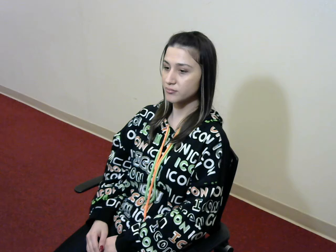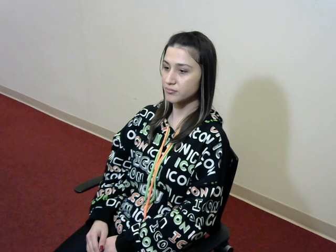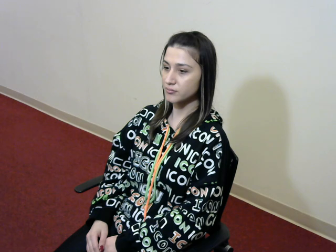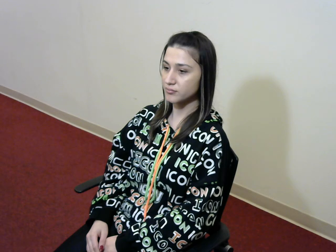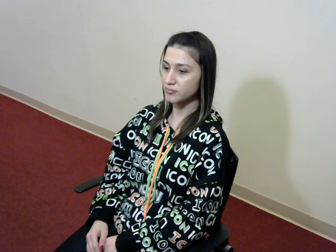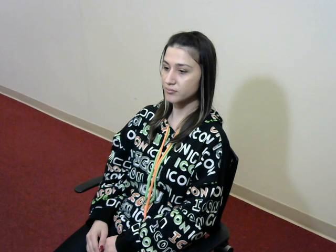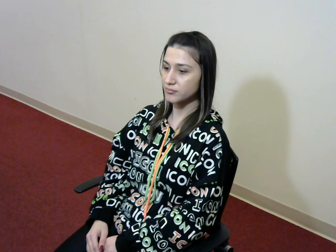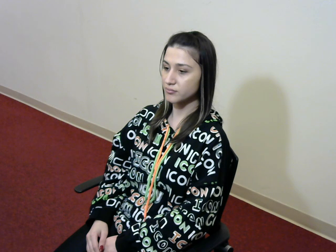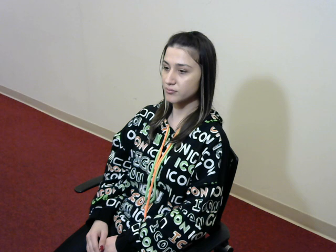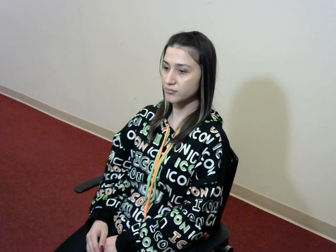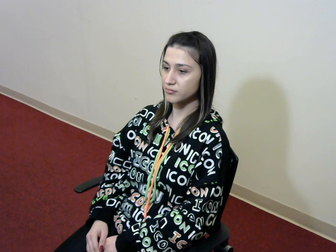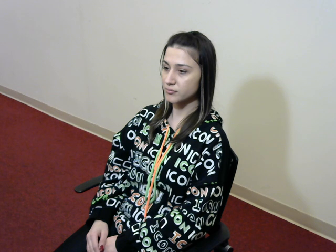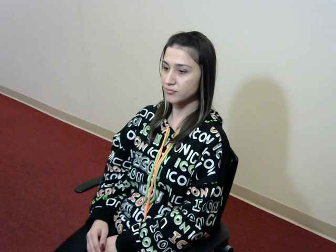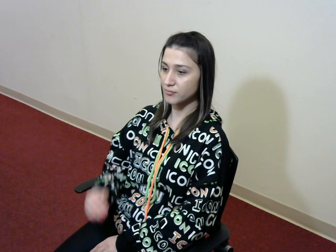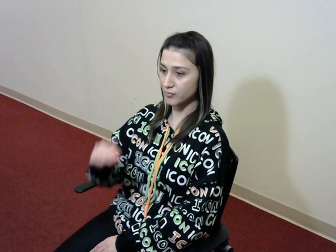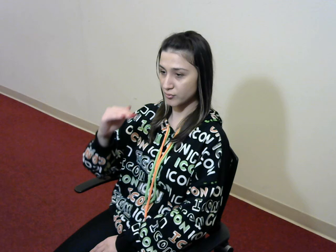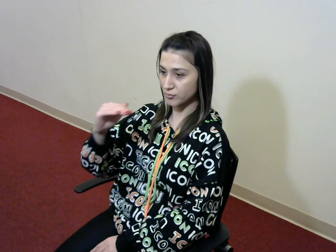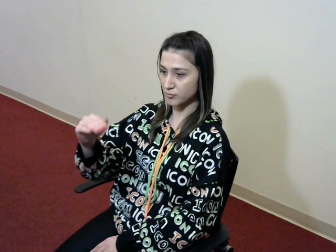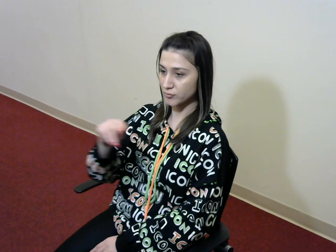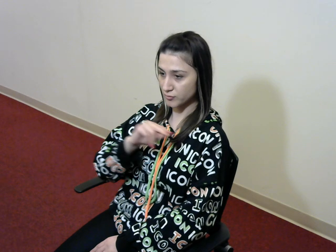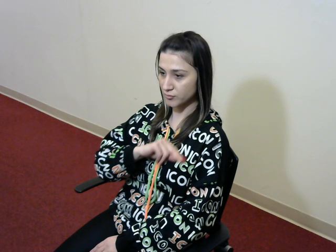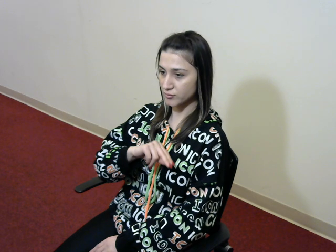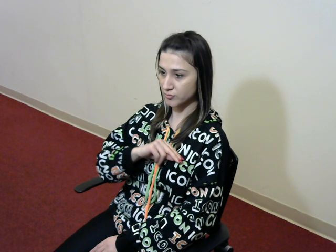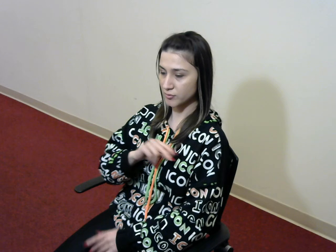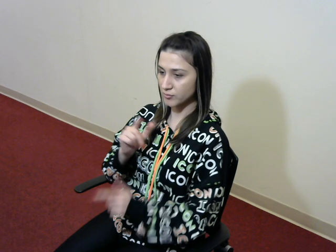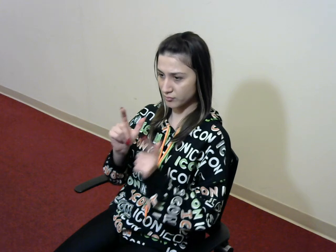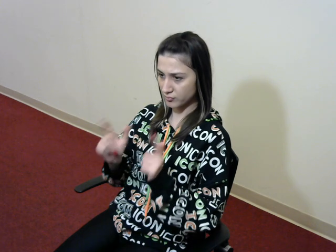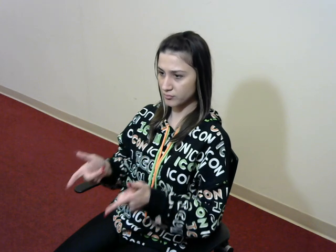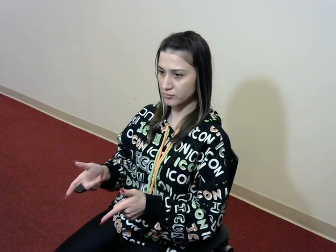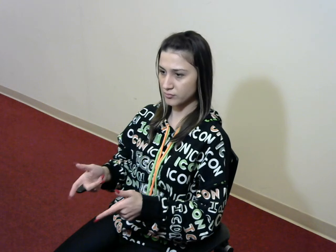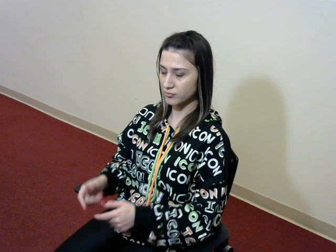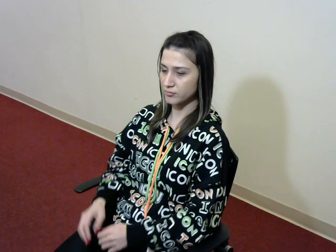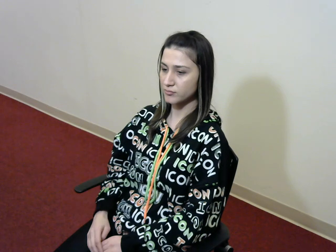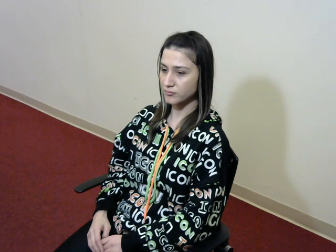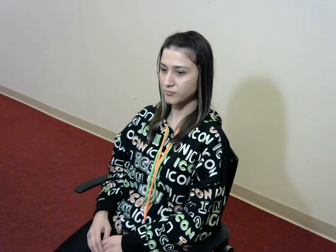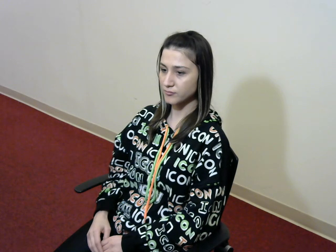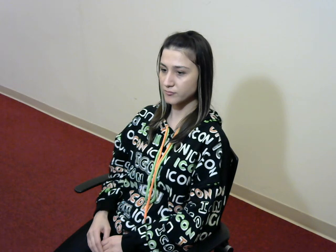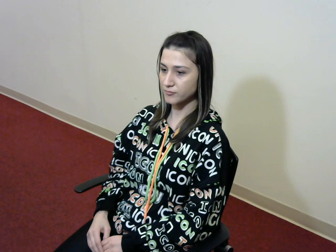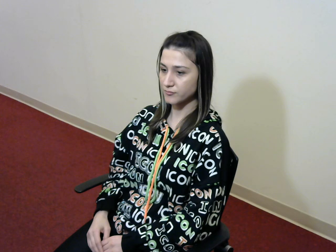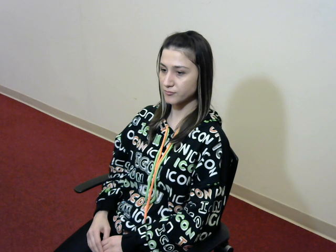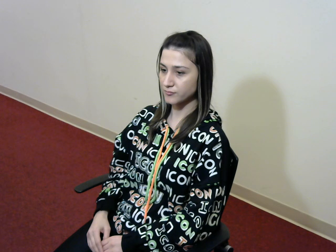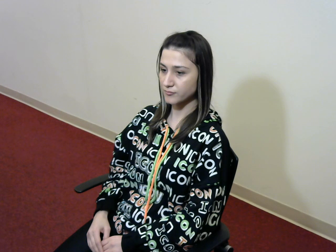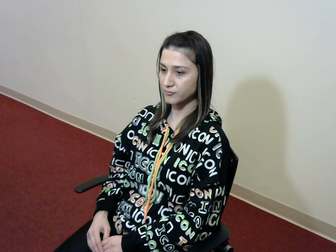Siz işdən razısınız?